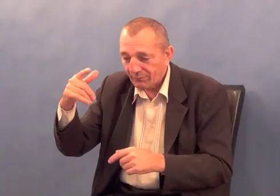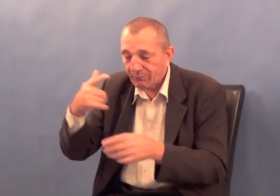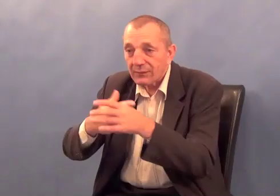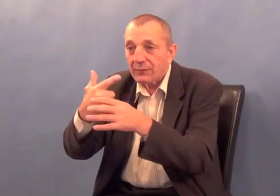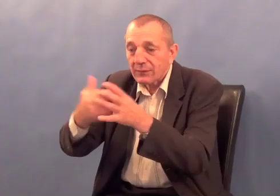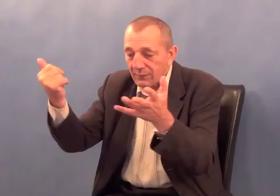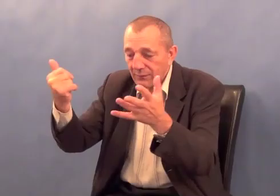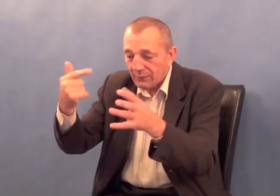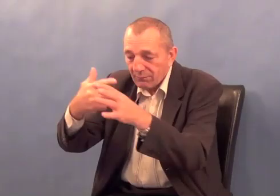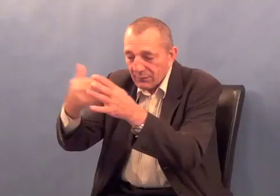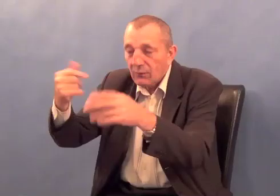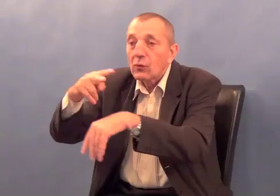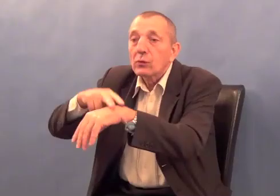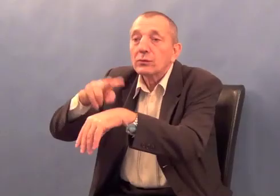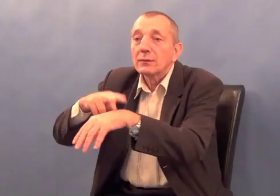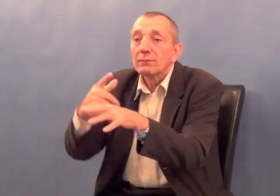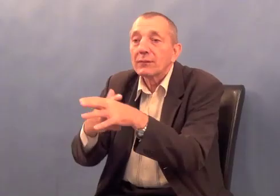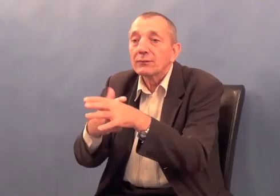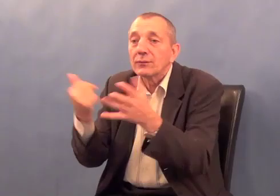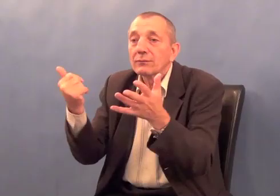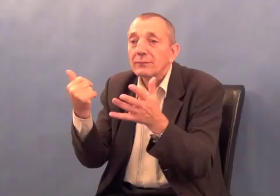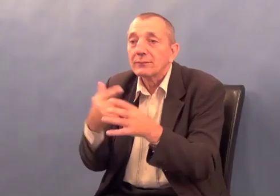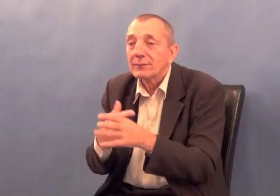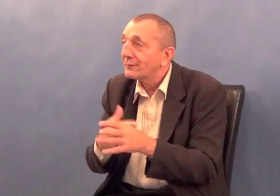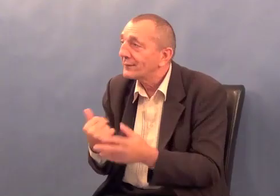Dwudziesty szósty, godzina... dwudziesty szósty, dwudziesty szósty.